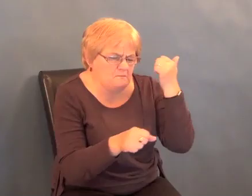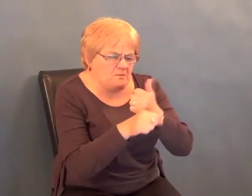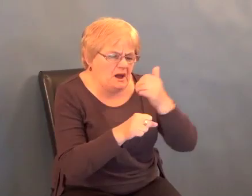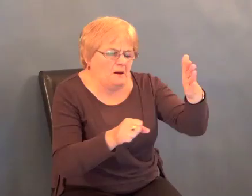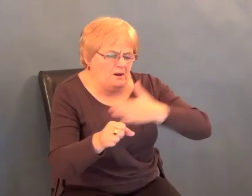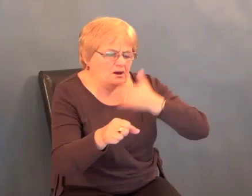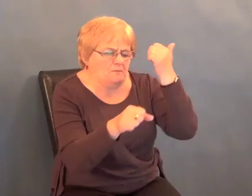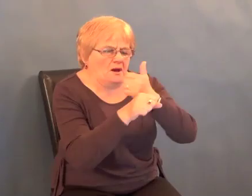Mam pracę.